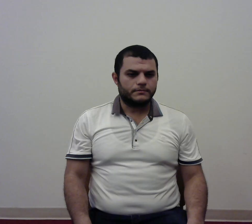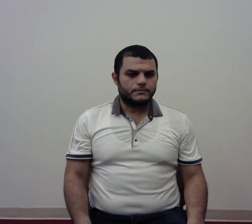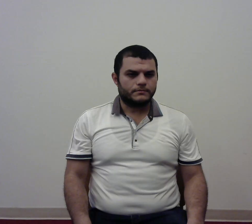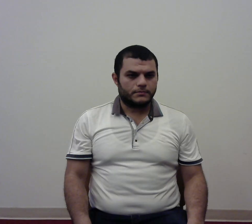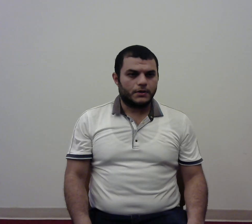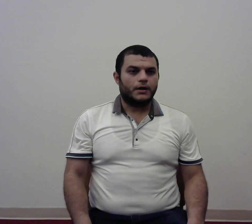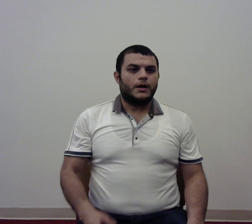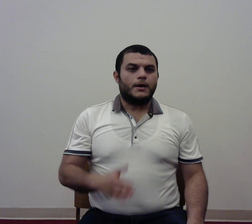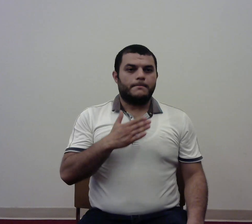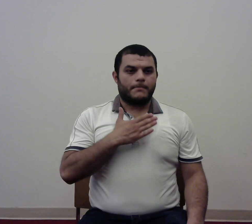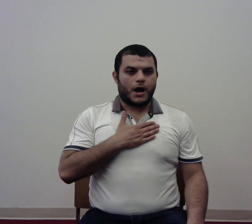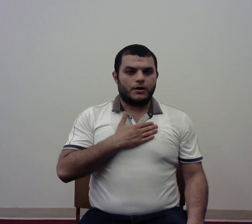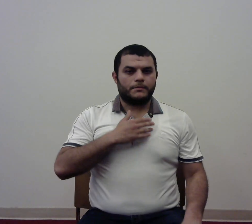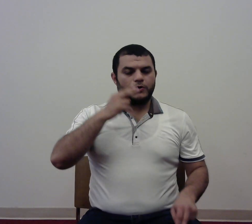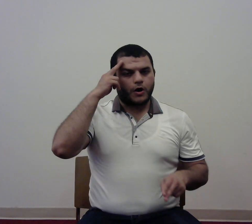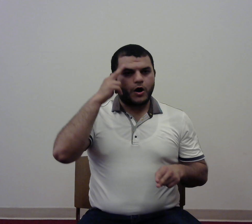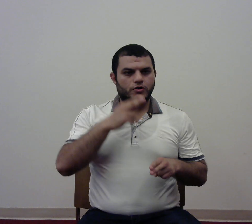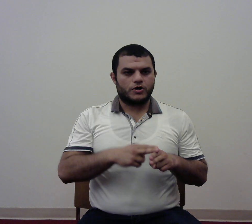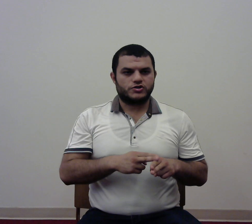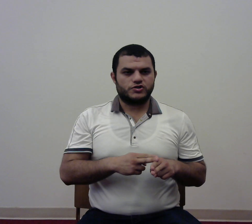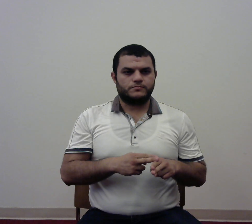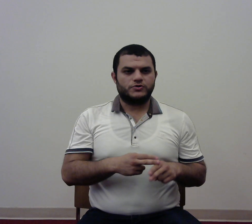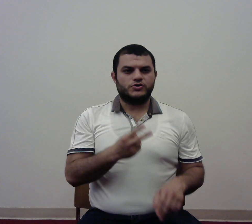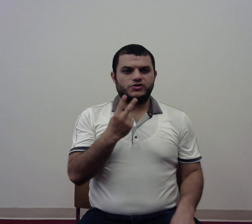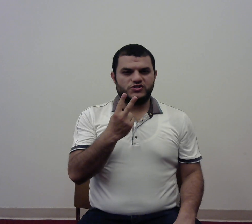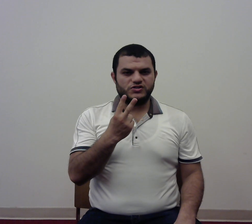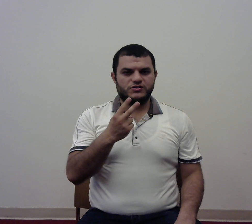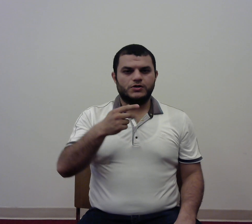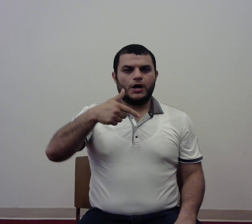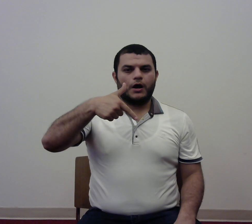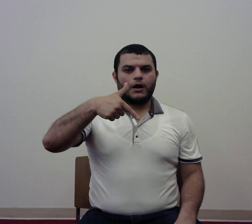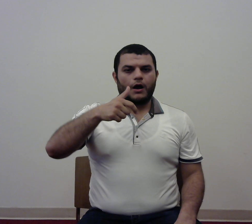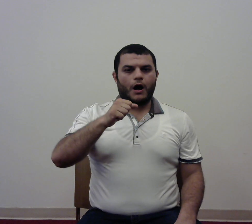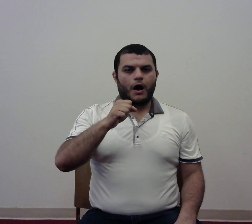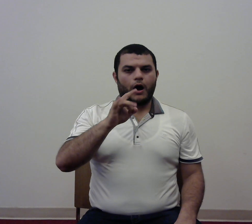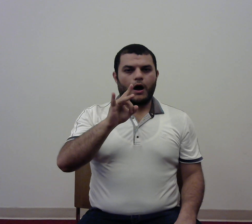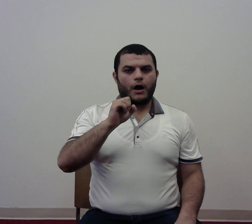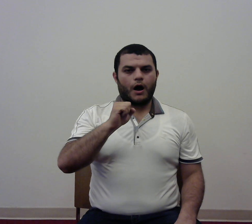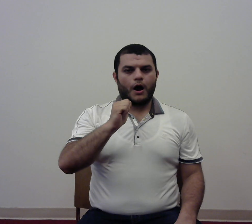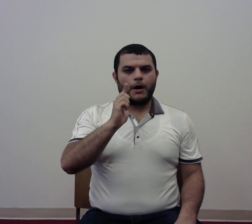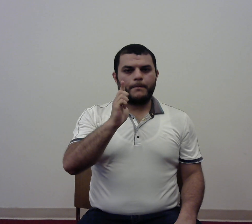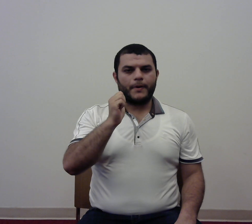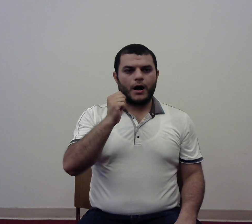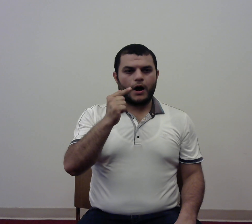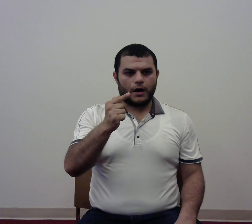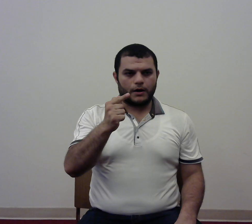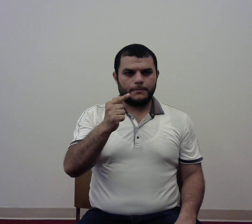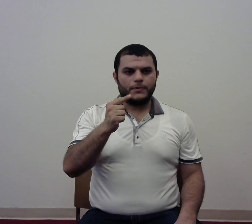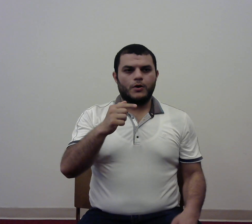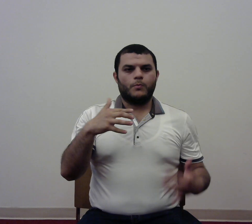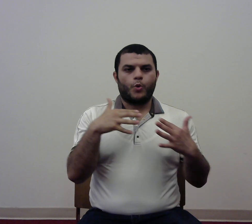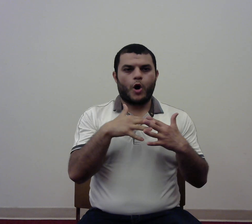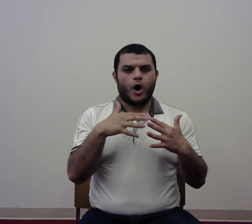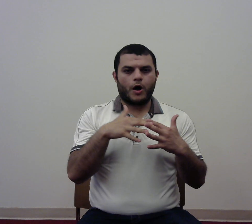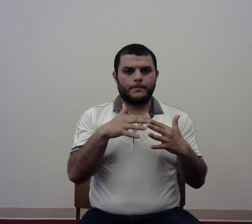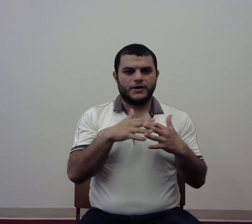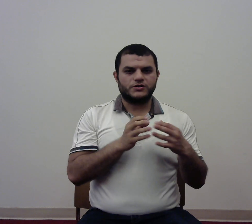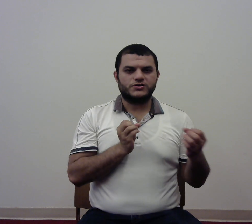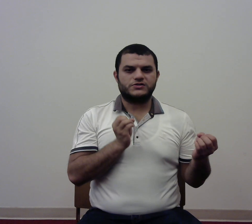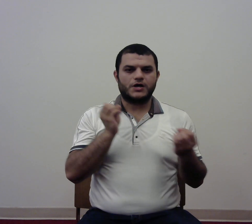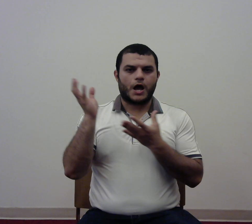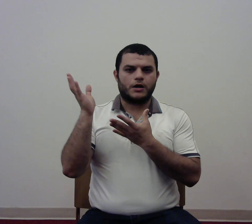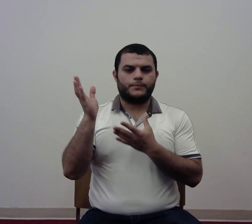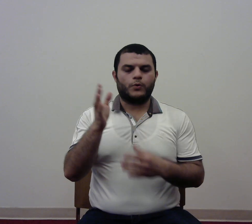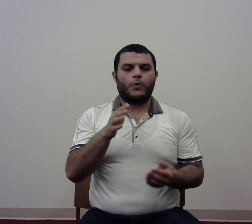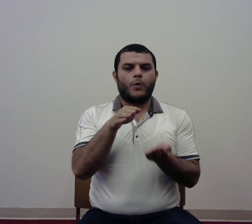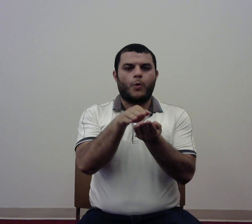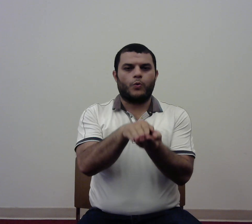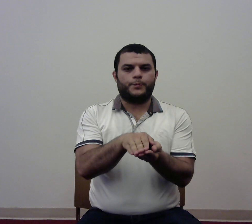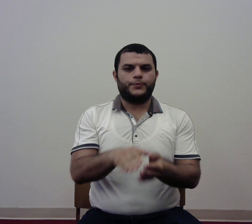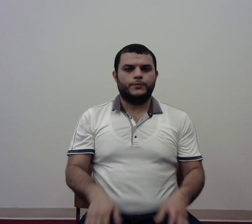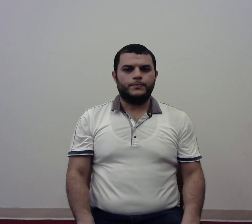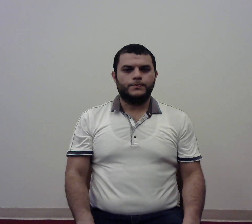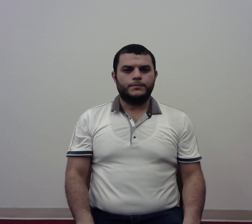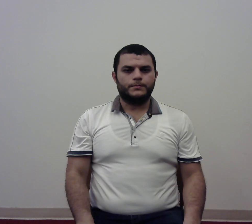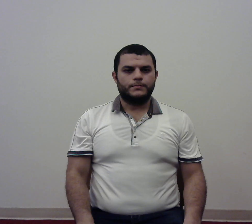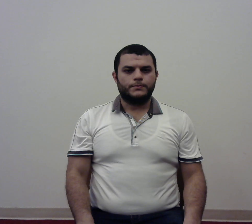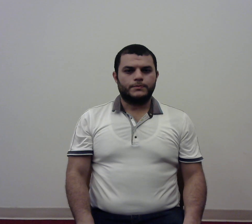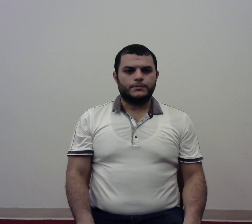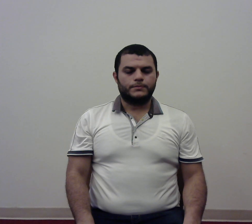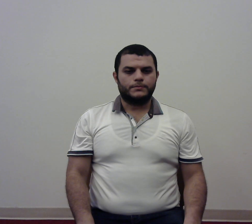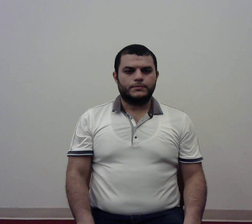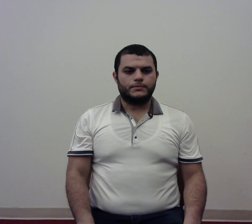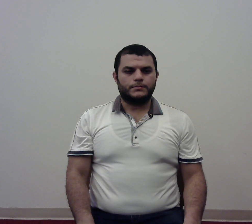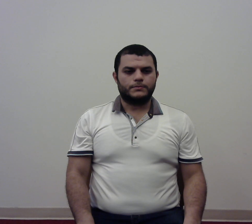Mənim qardaşım 2-ci Qarabağ müharibəsində şəhid olub